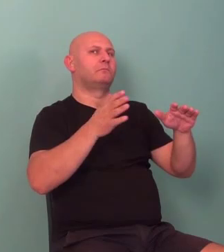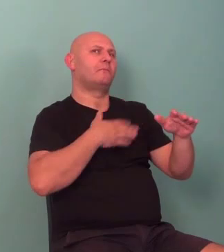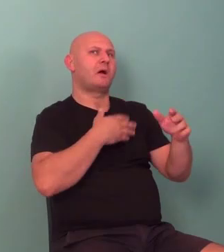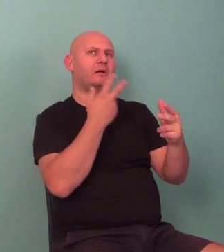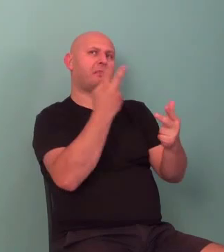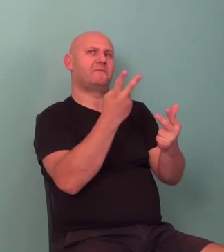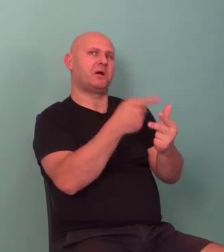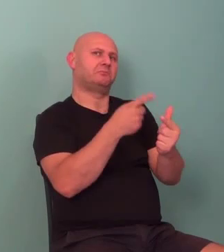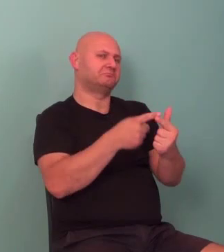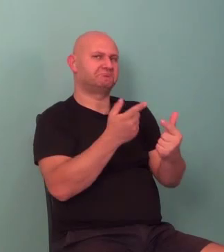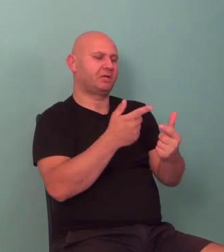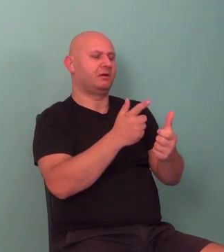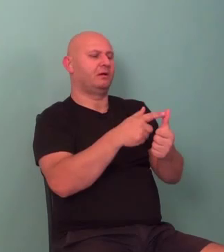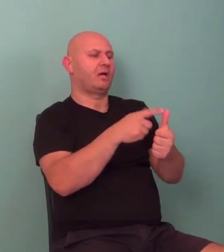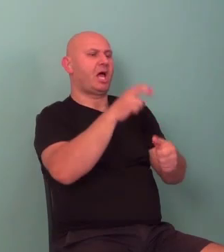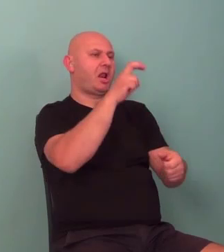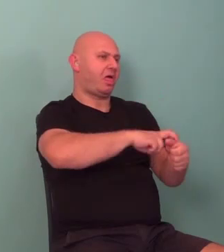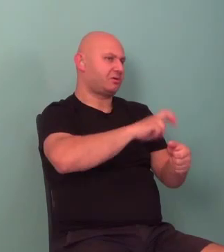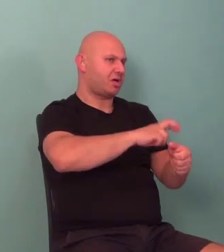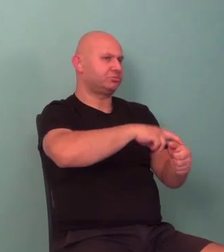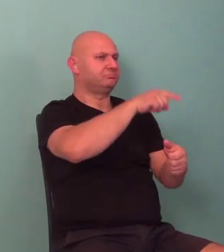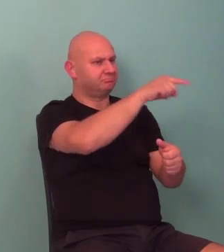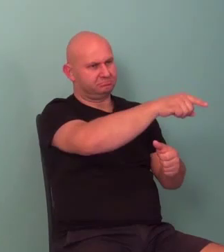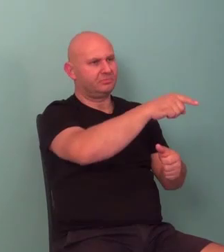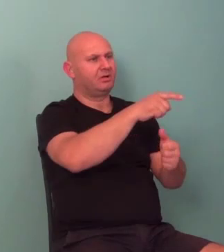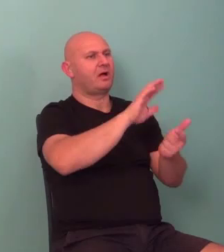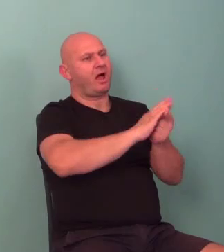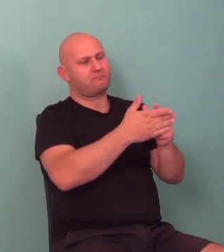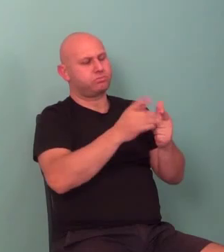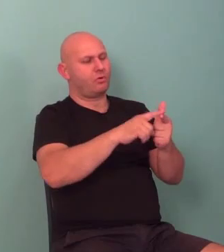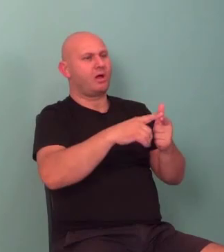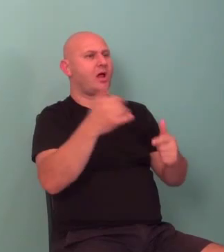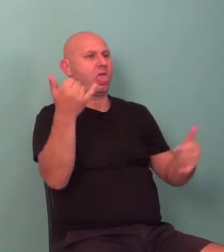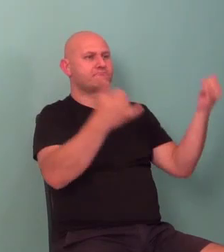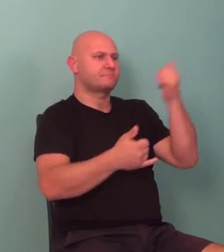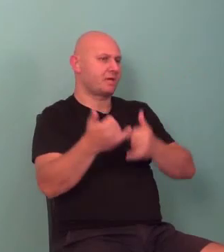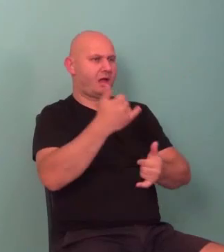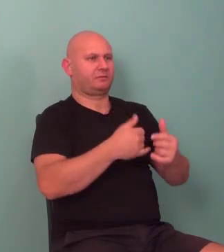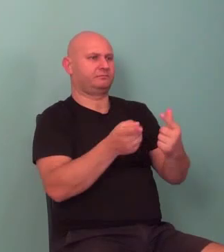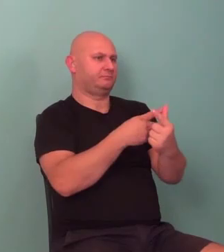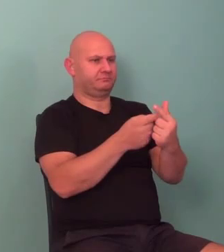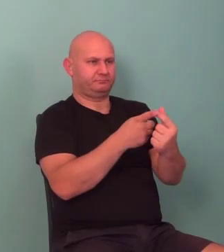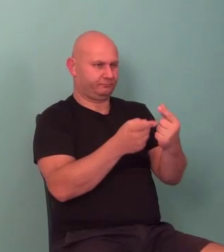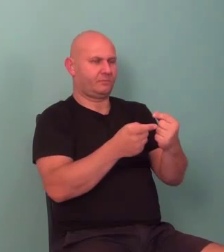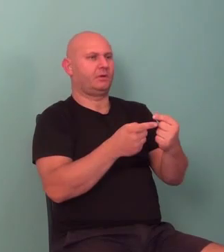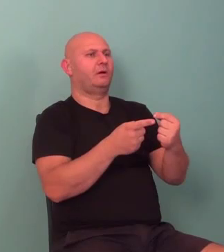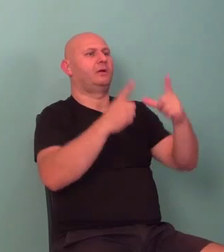Mam dwie możliwości albo to może być u lekarza, albo w miejscu z chemikaliami.